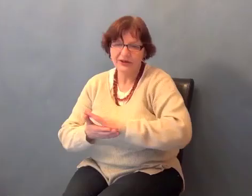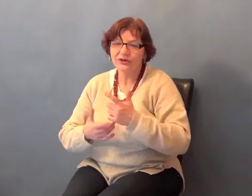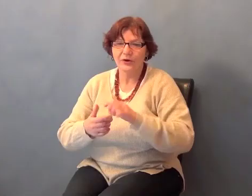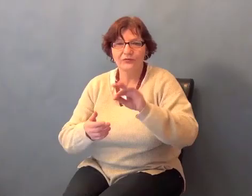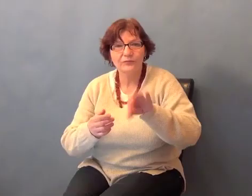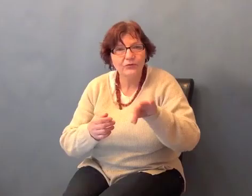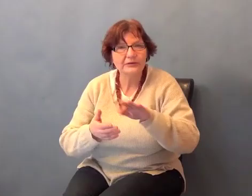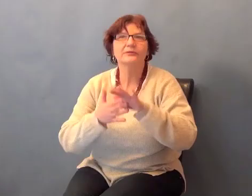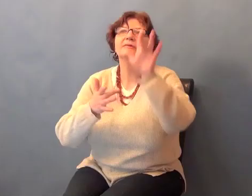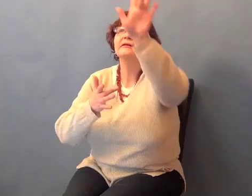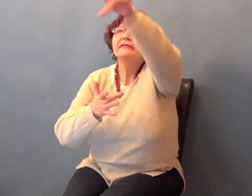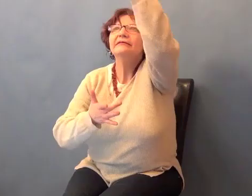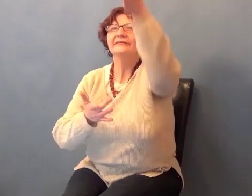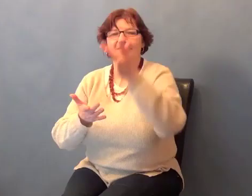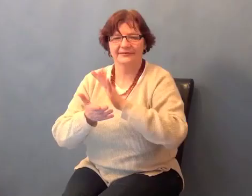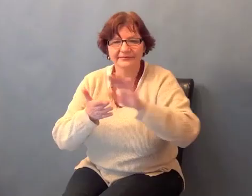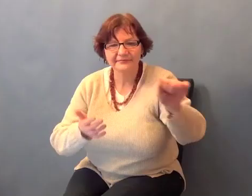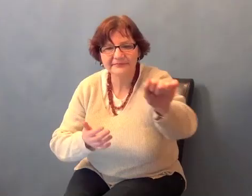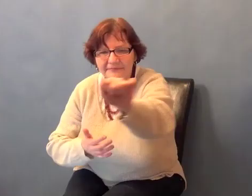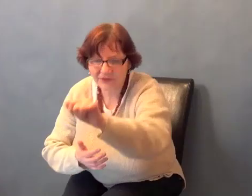Coś gotuję i porządkuję, żeby było czysto.